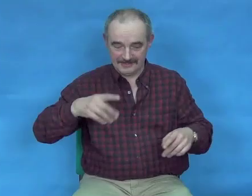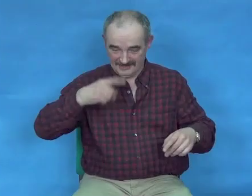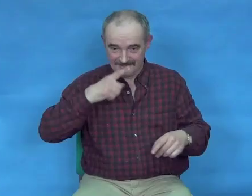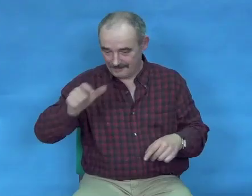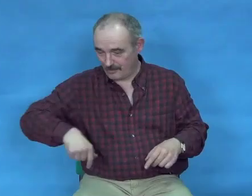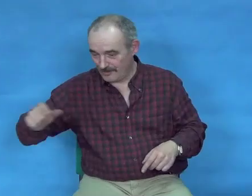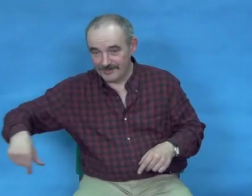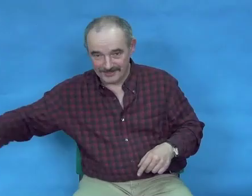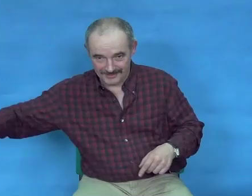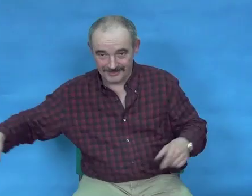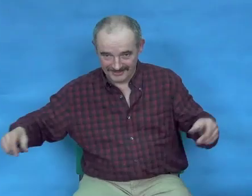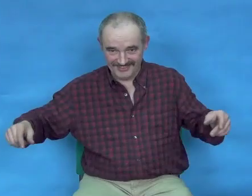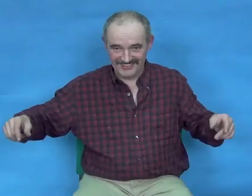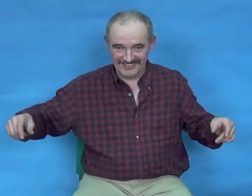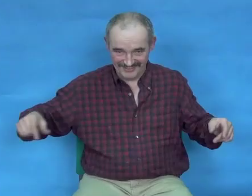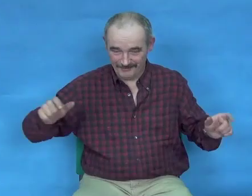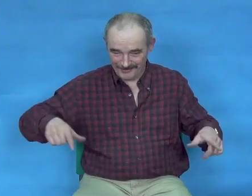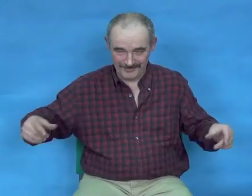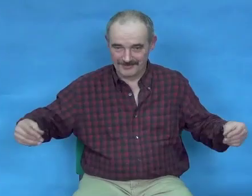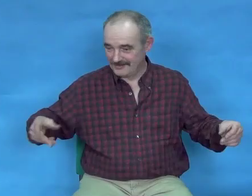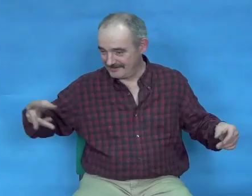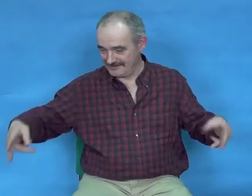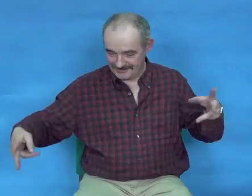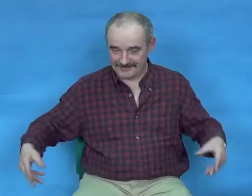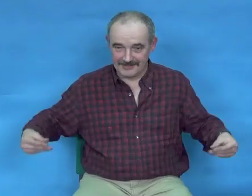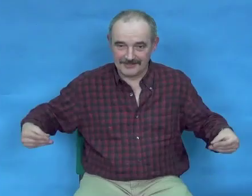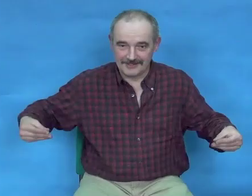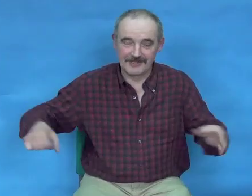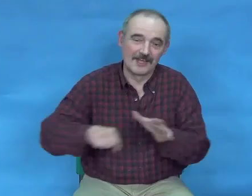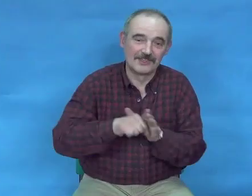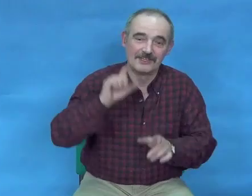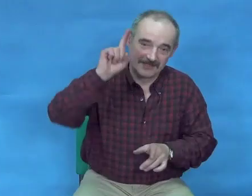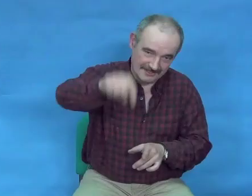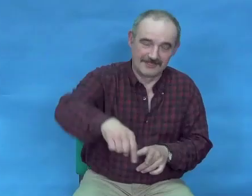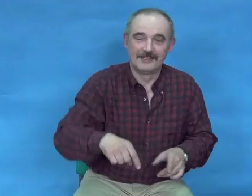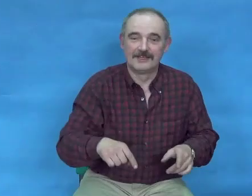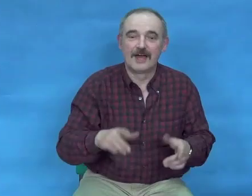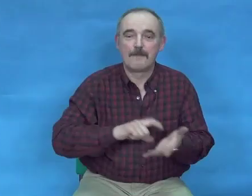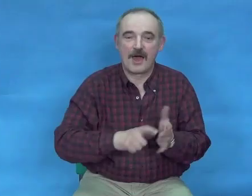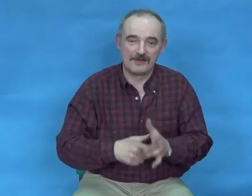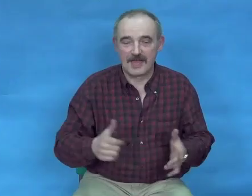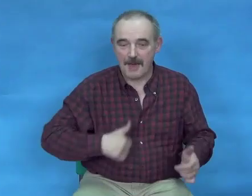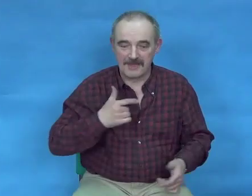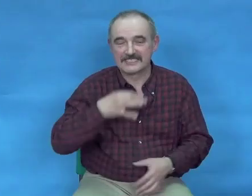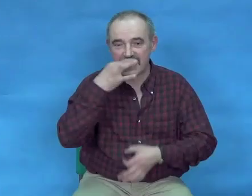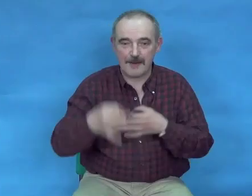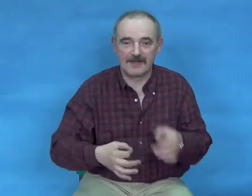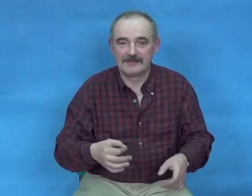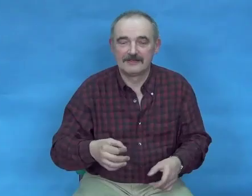Zobaczył, że płot był odcięty w dwóch miejscach i zaniesiony do pokoju, aby śpiewać.